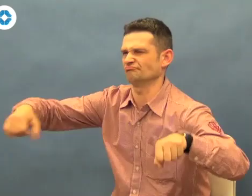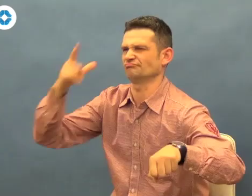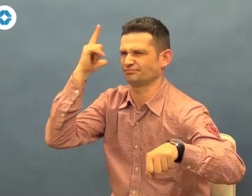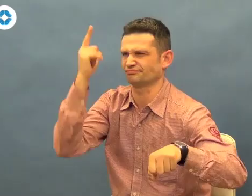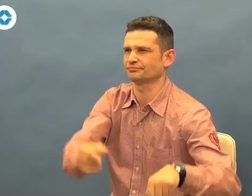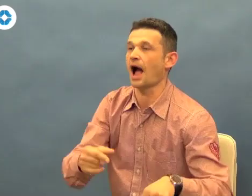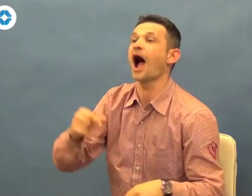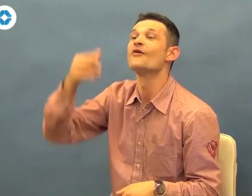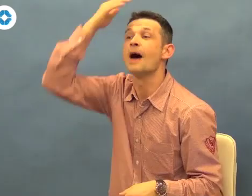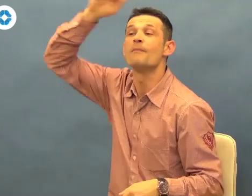Wcześniej spadł mu kapelusz.